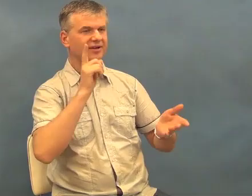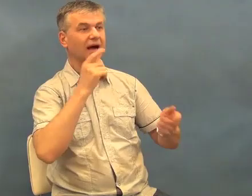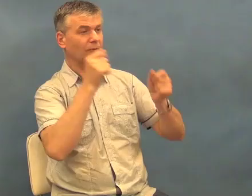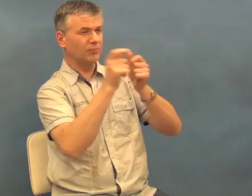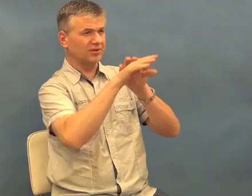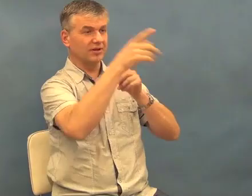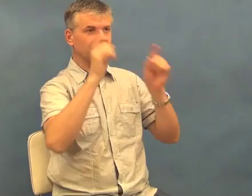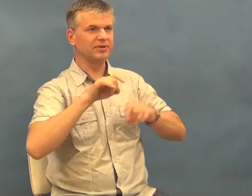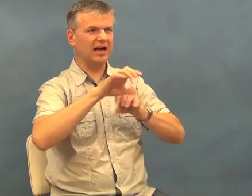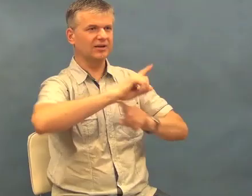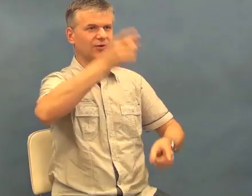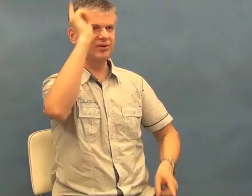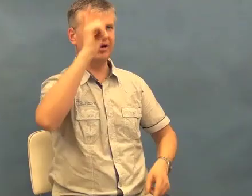Zakaz biegania tam, gdzie są zaparkowane samochody.